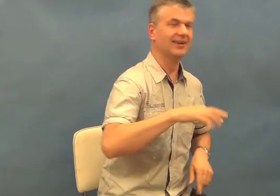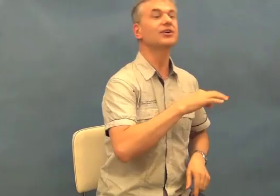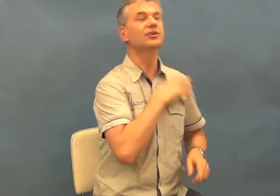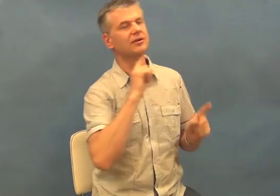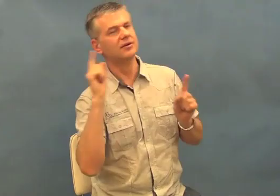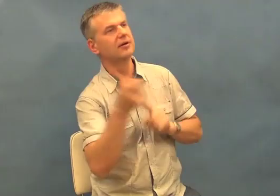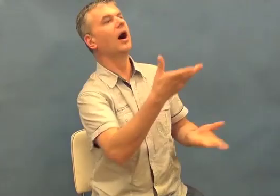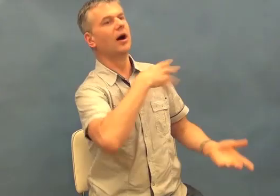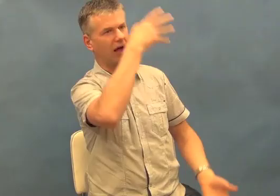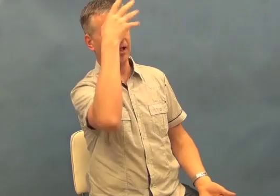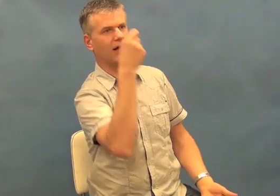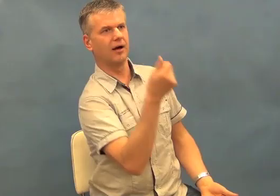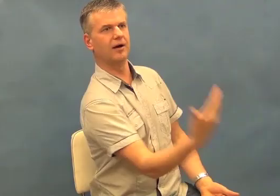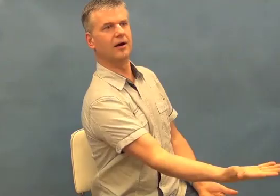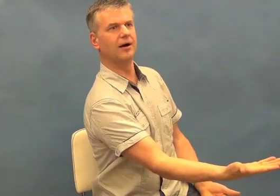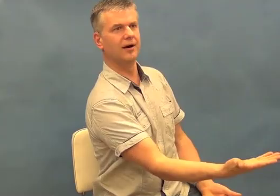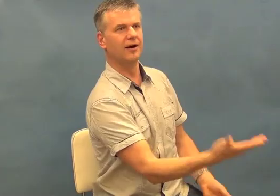Podchodzi do niego syn i wyciąga rękę po pieniądze.